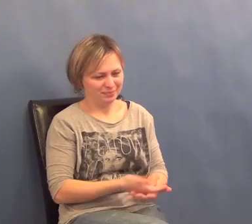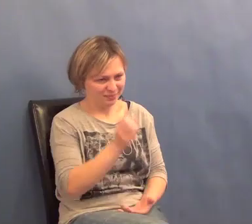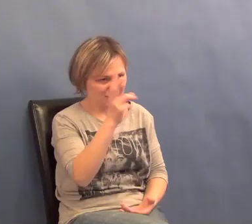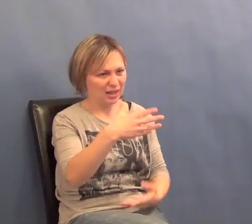Tak.